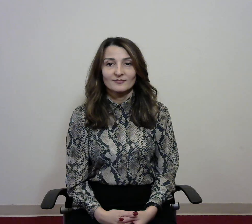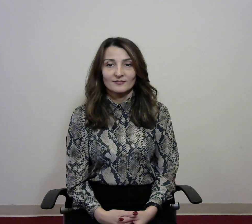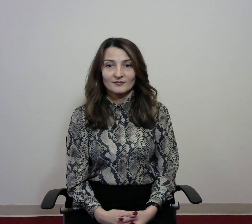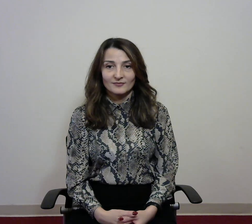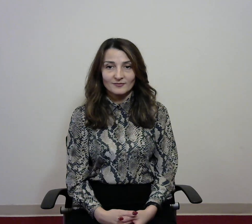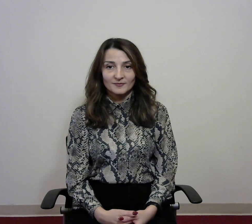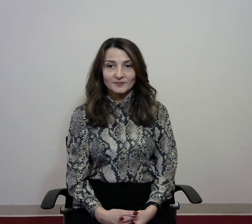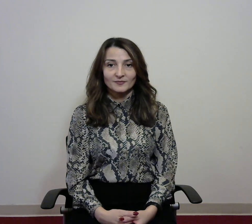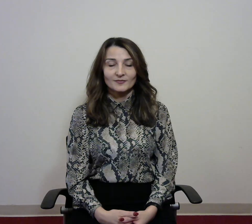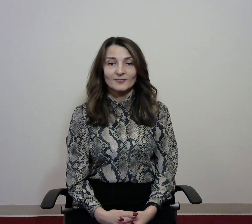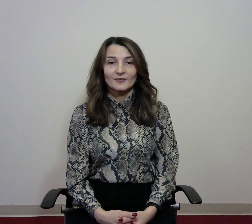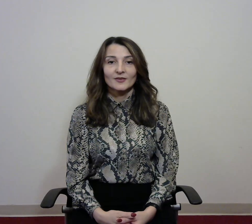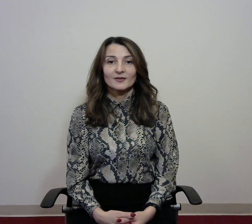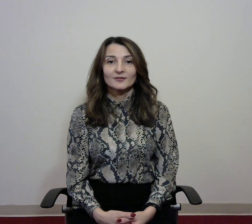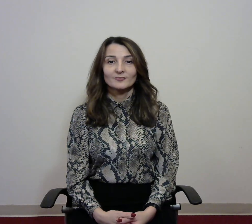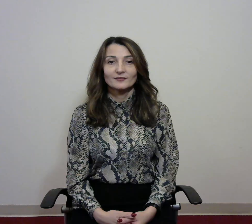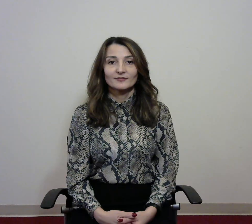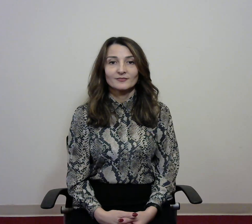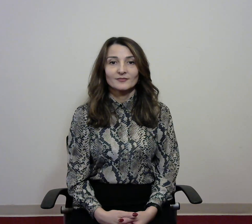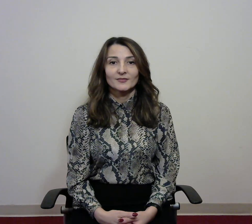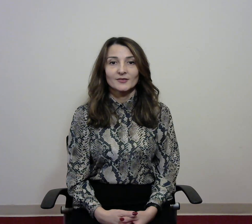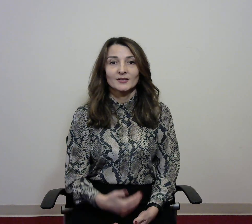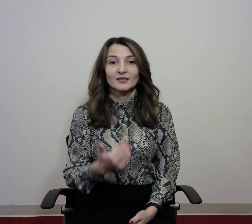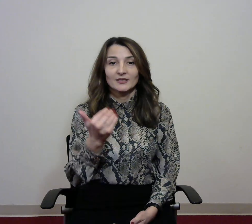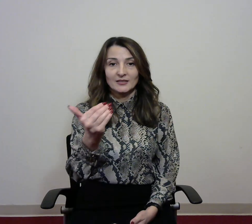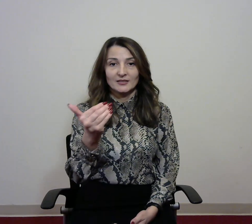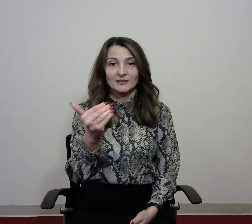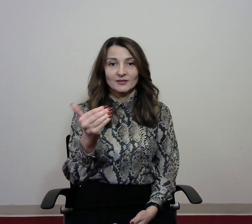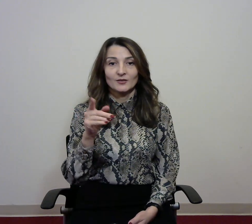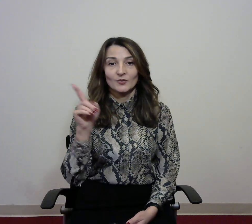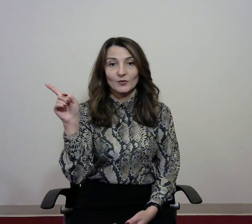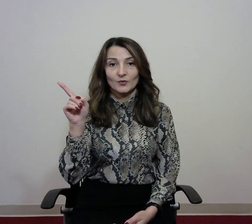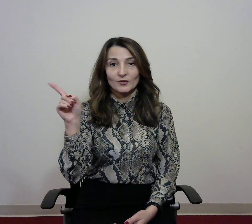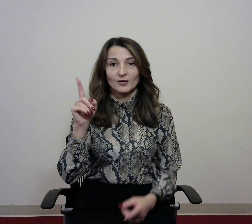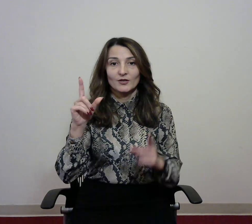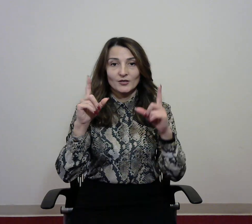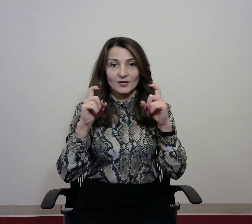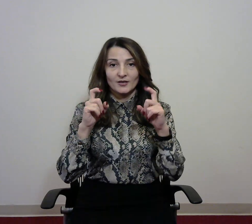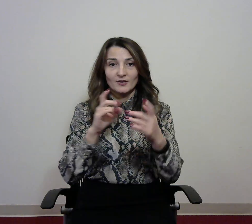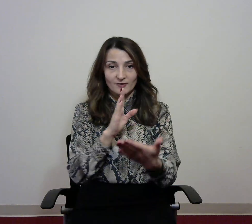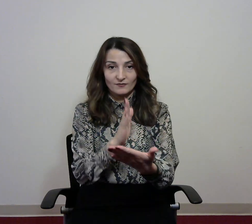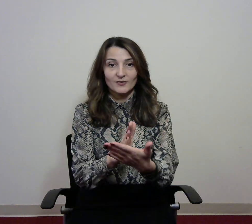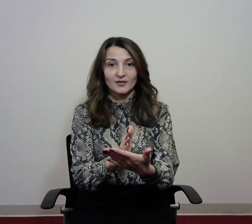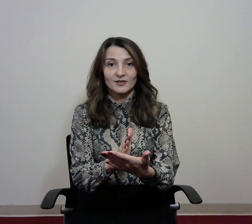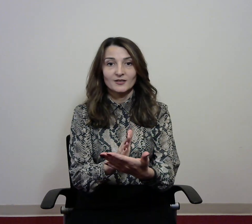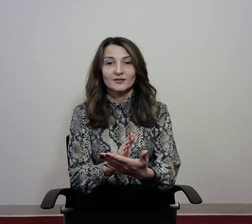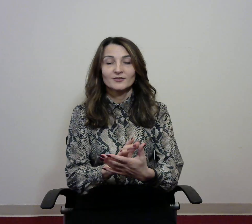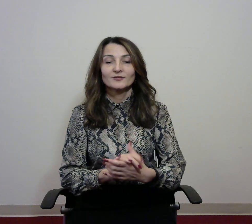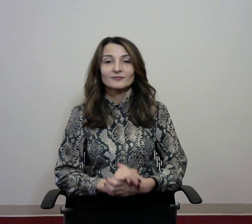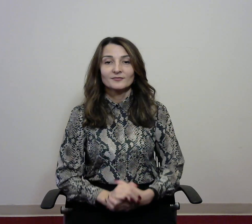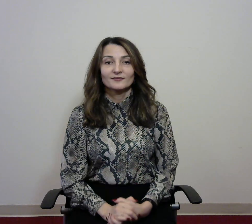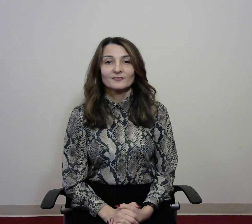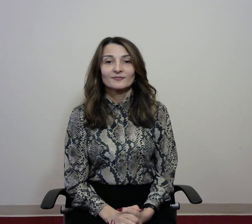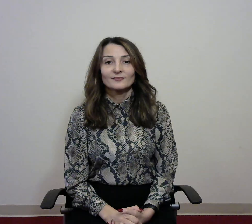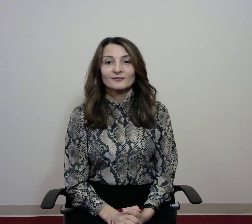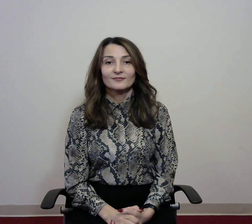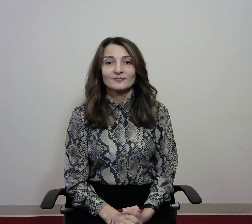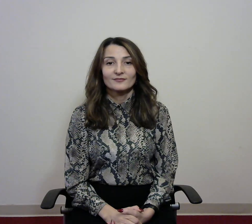Sizdə onun şəkli var?